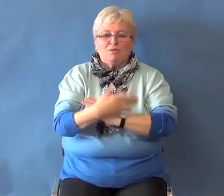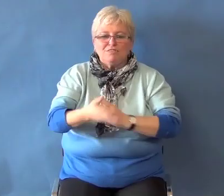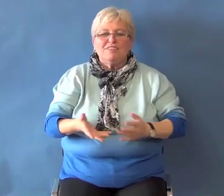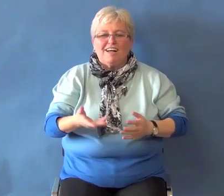I jest pusta.